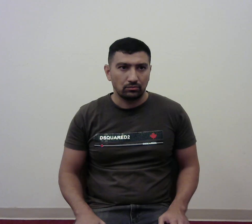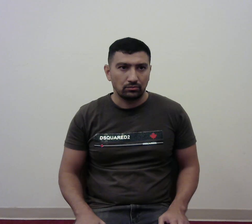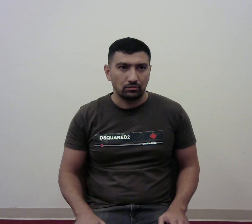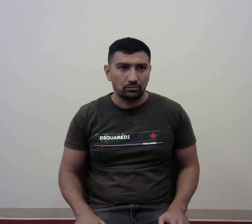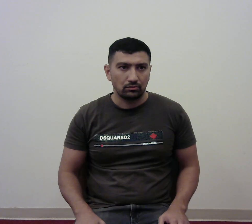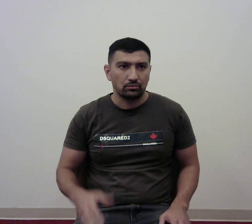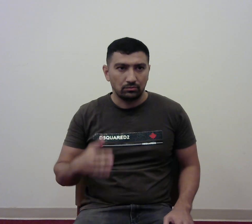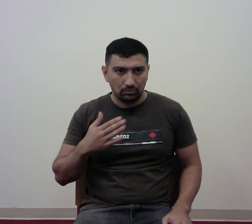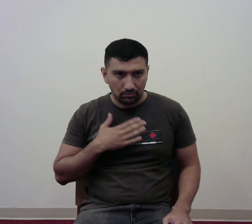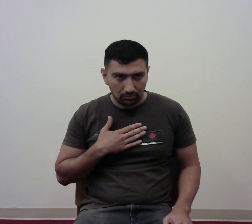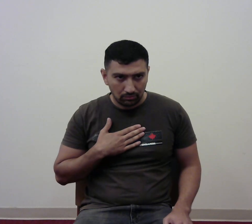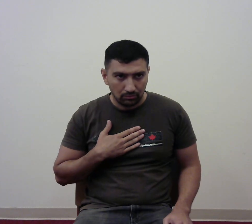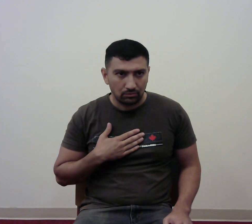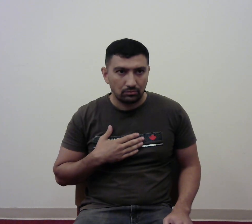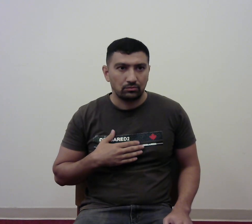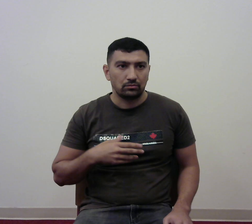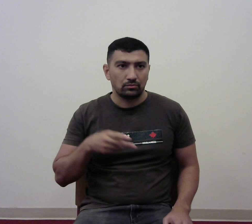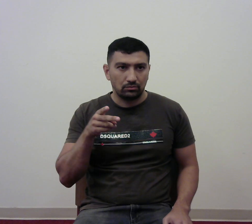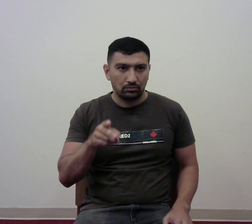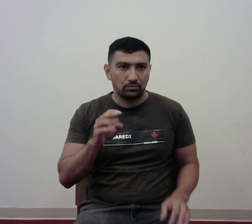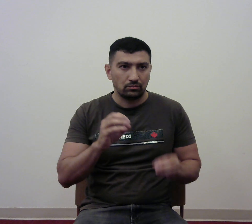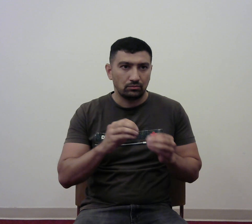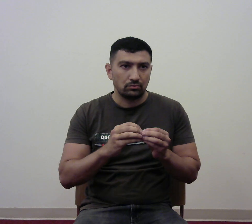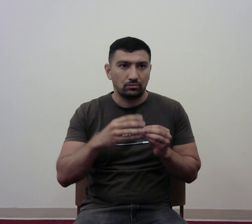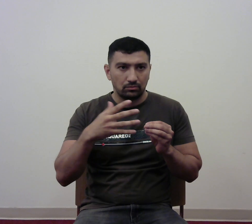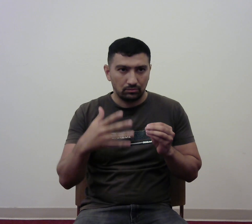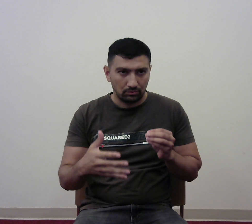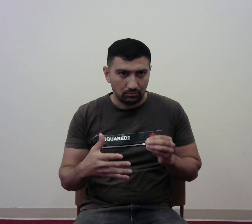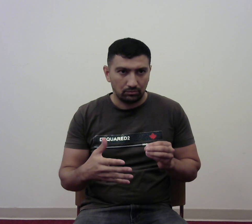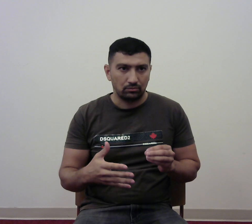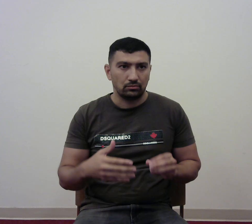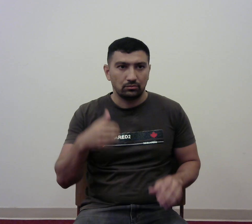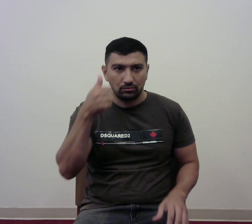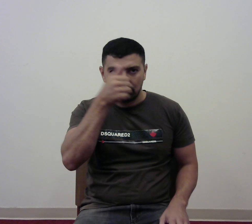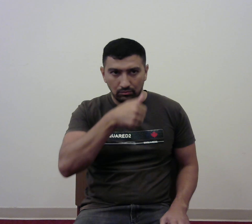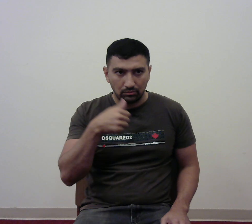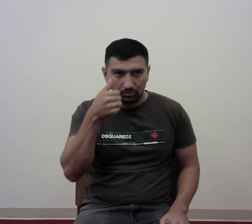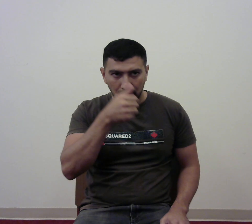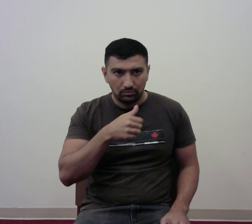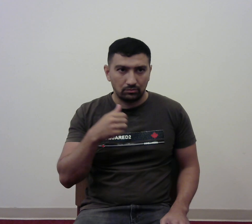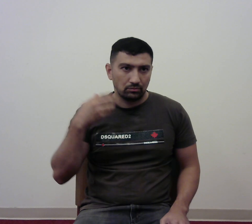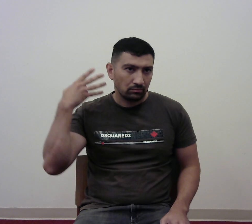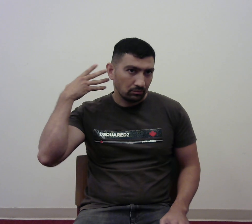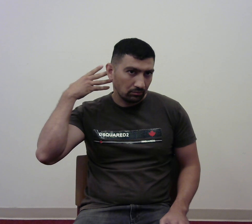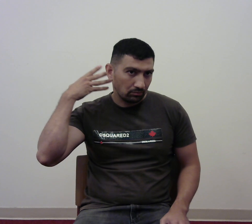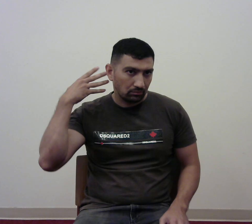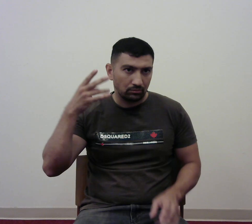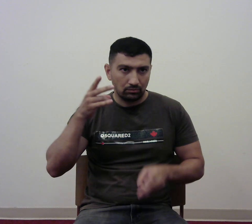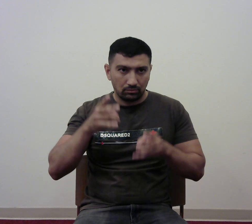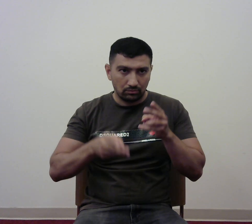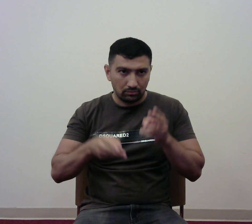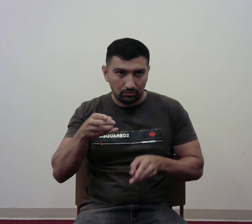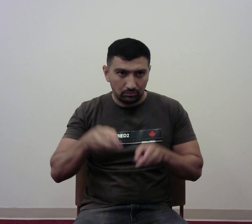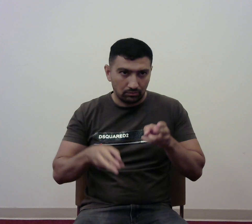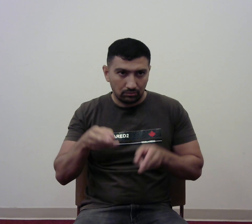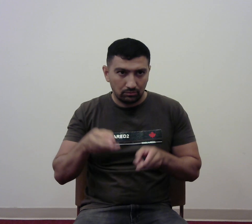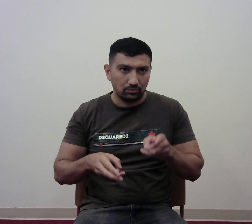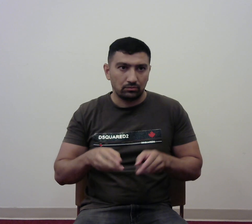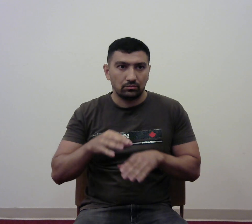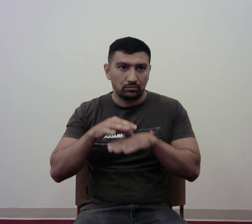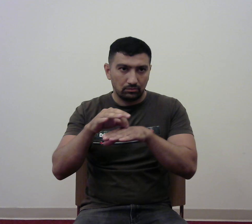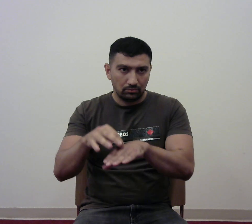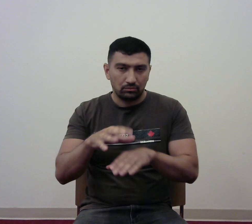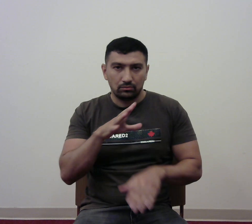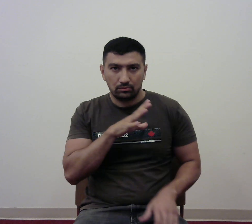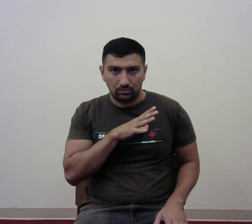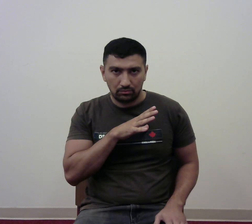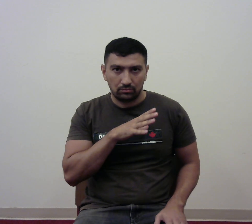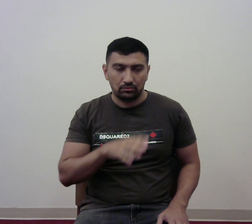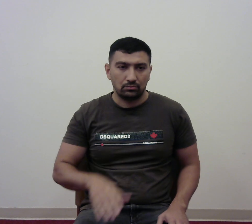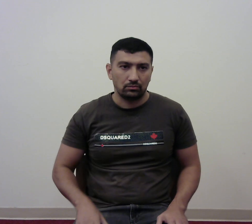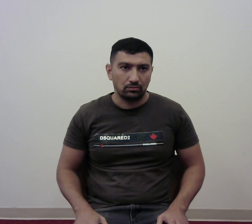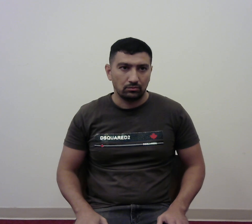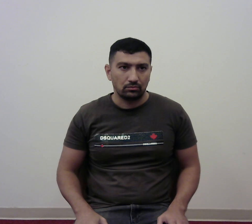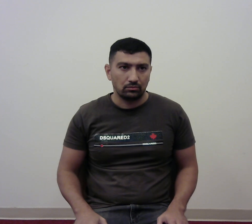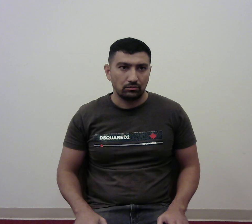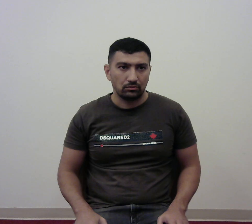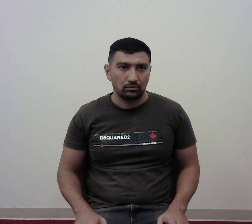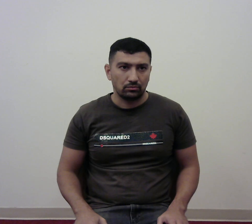Mən 2015-ci ildə koxlear implant əməliyyatı keçirmişəm